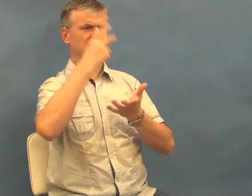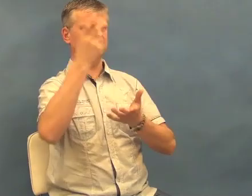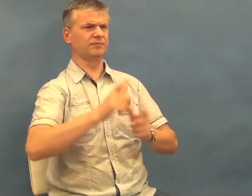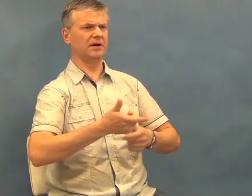Wypadek.